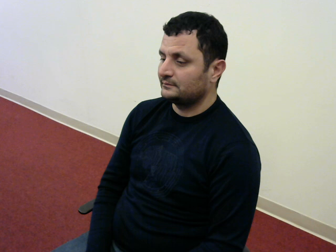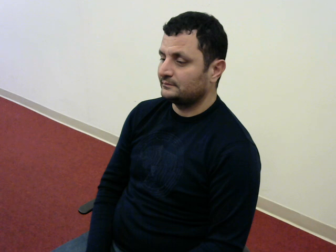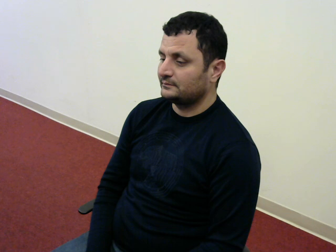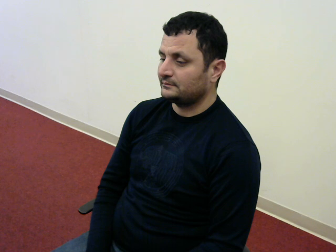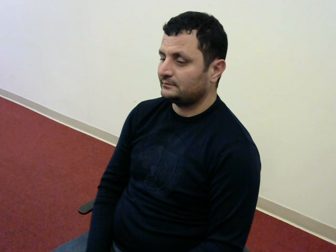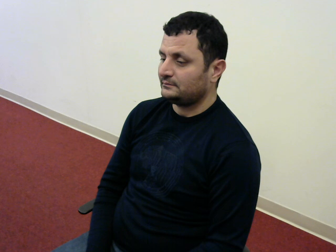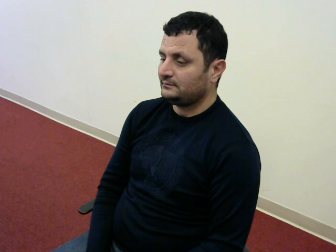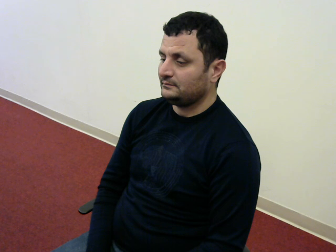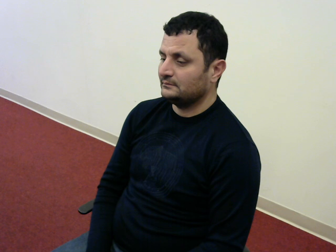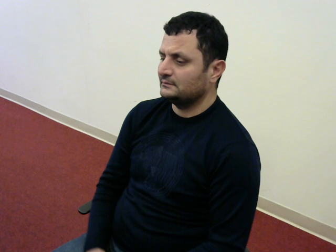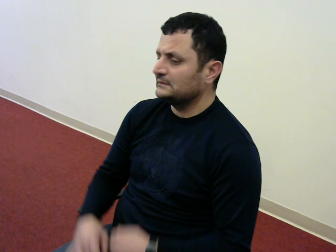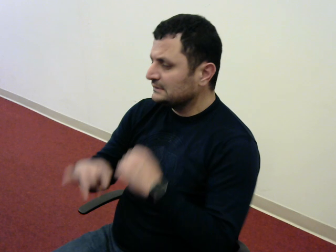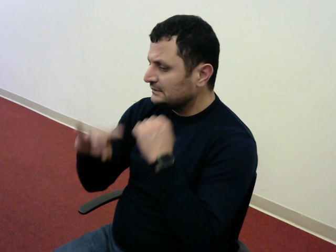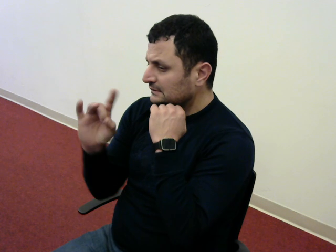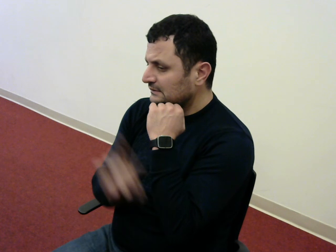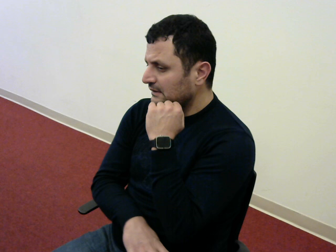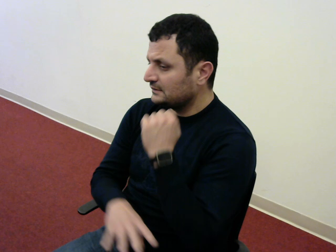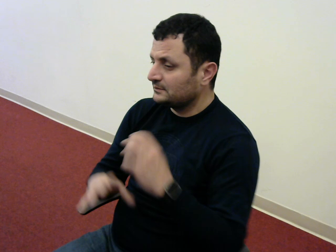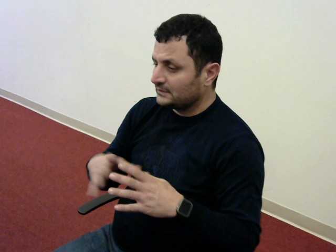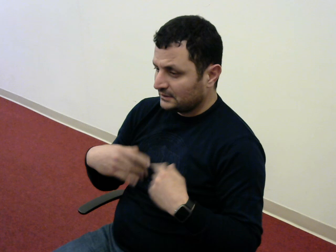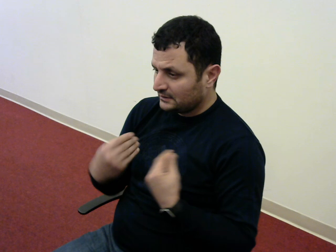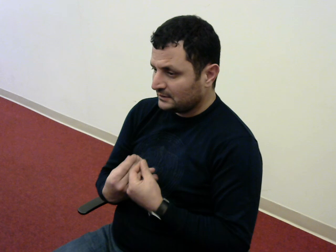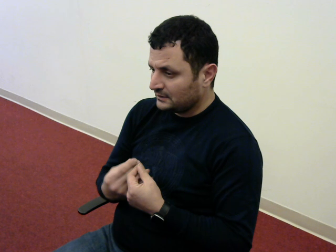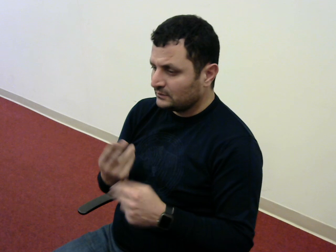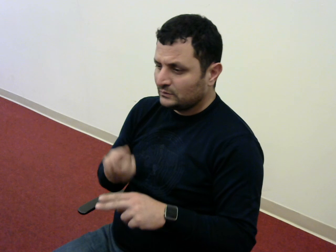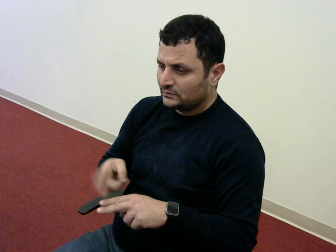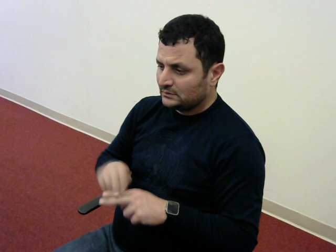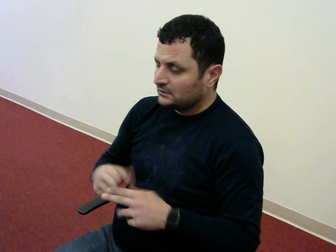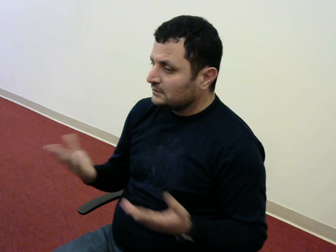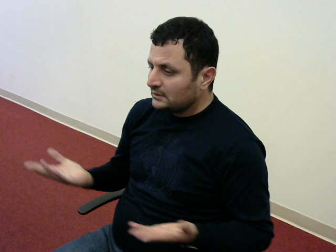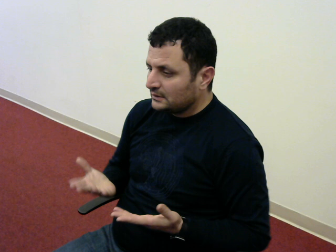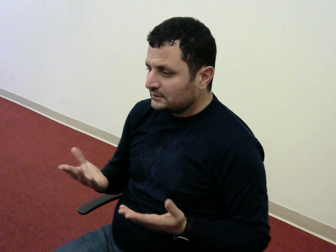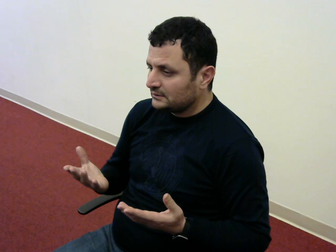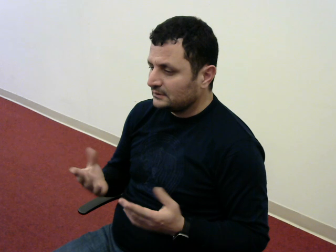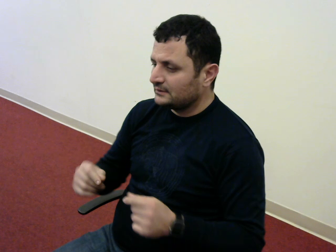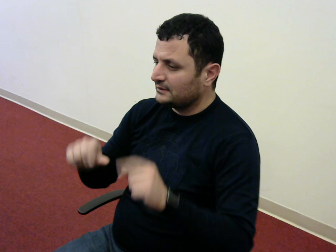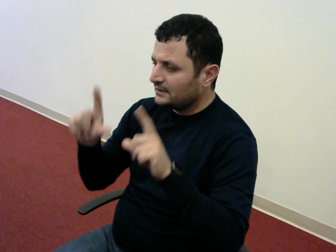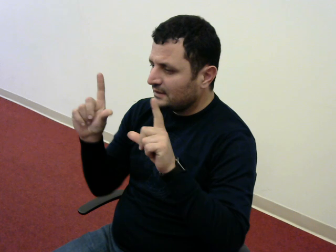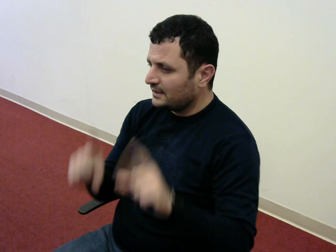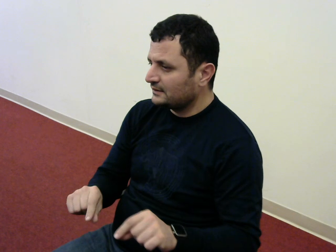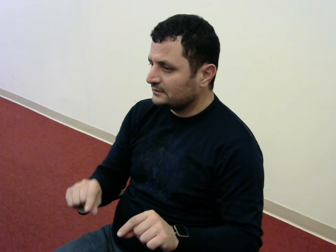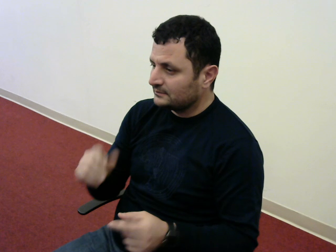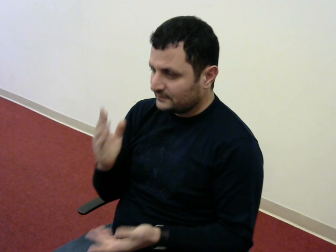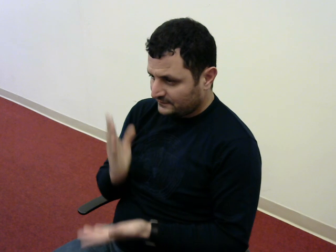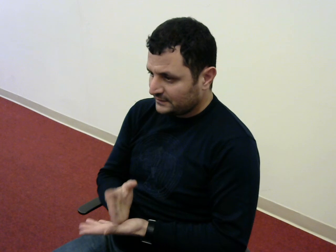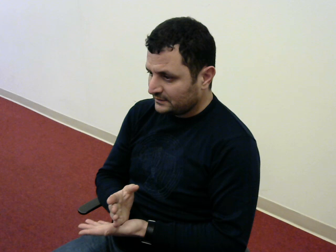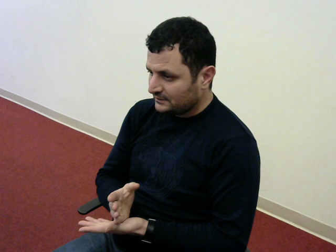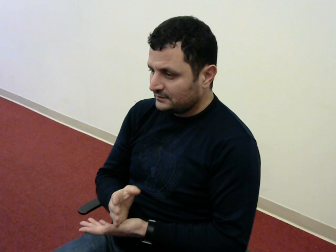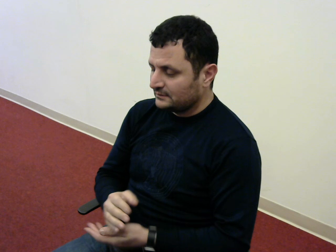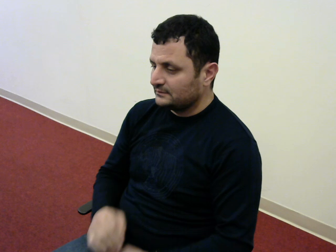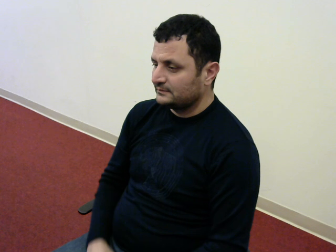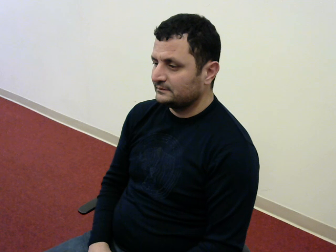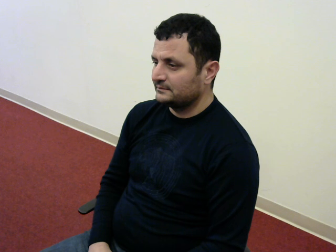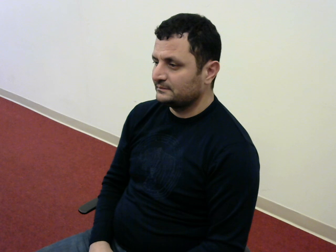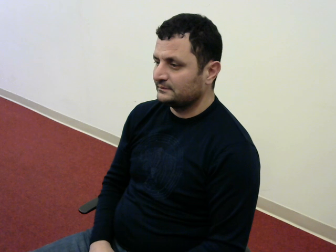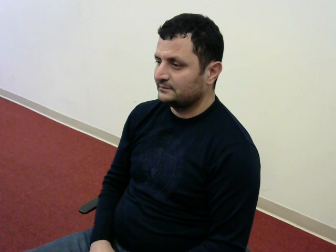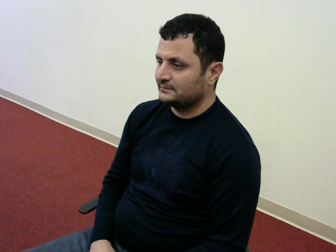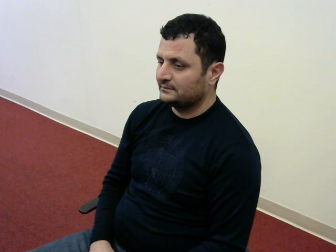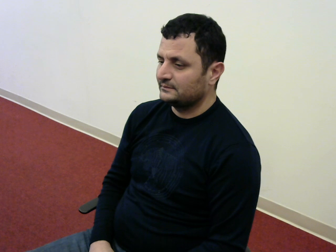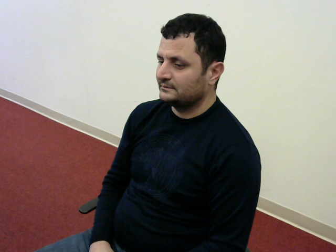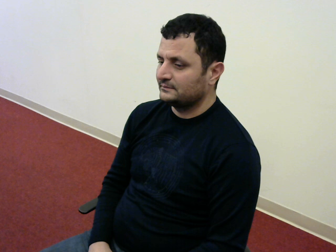Kasıb ailələr üçün hansı endirimlər var?